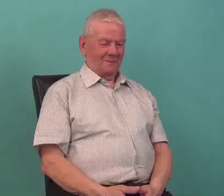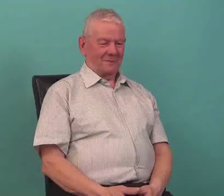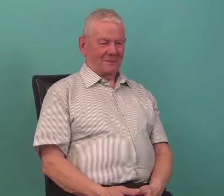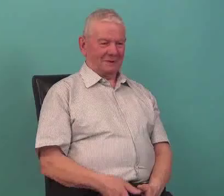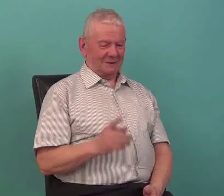Jest zakaz.